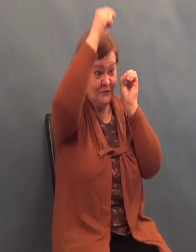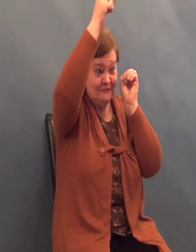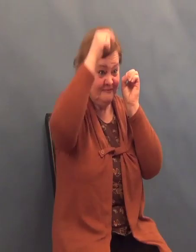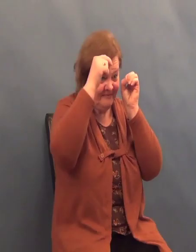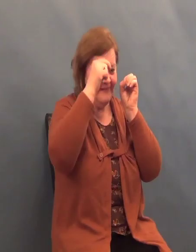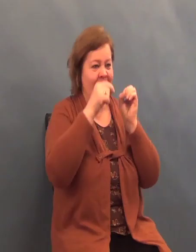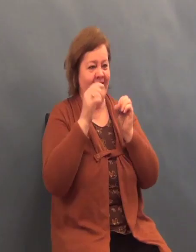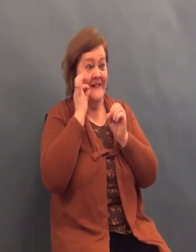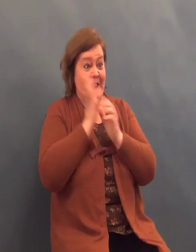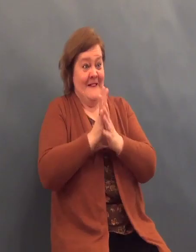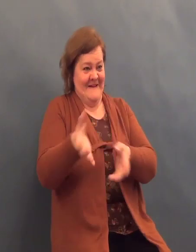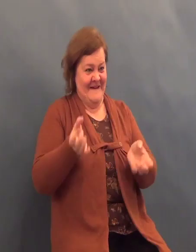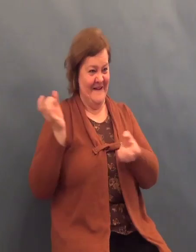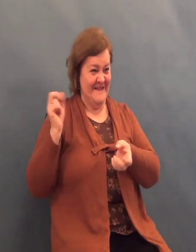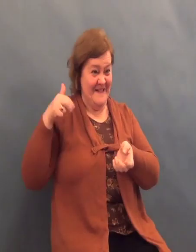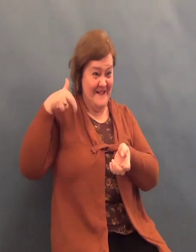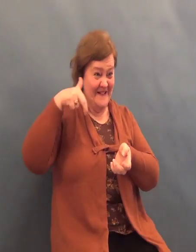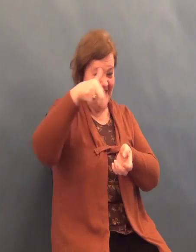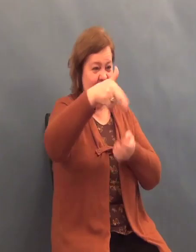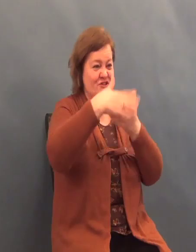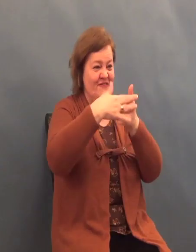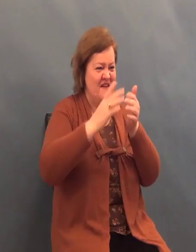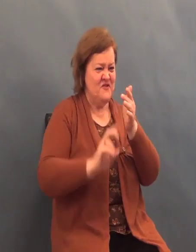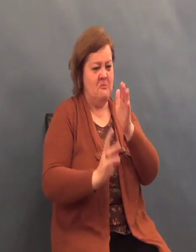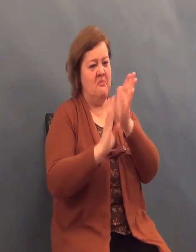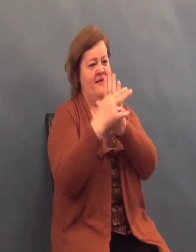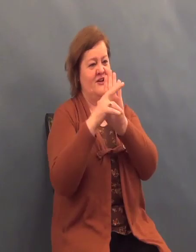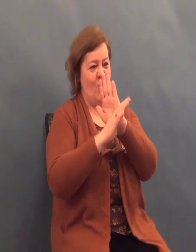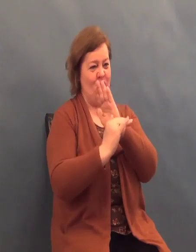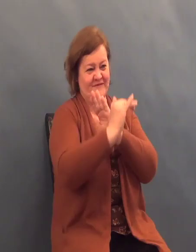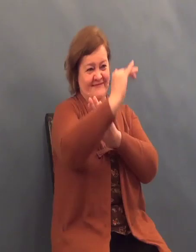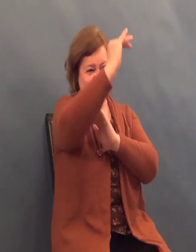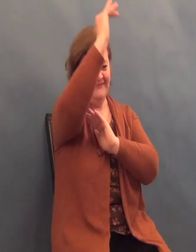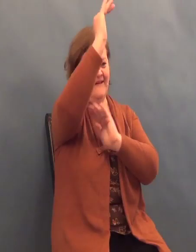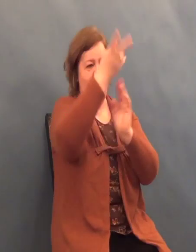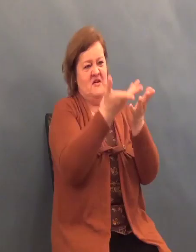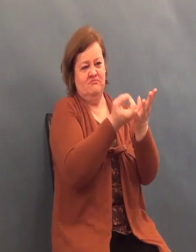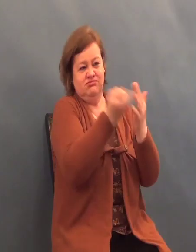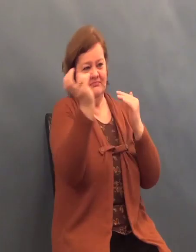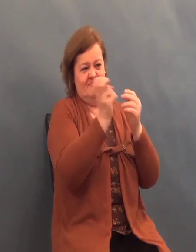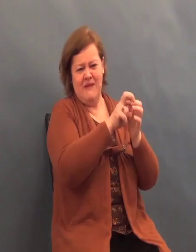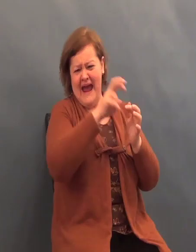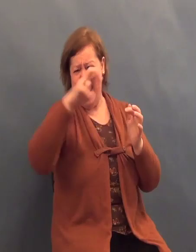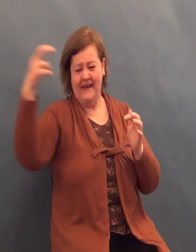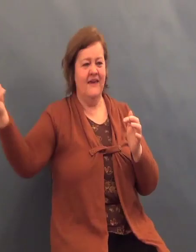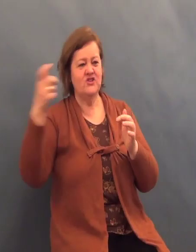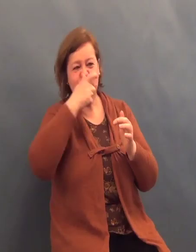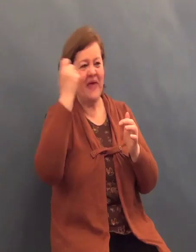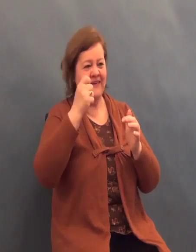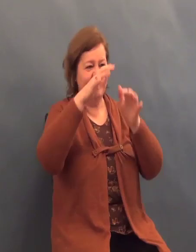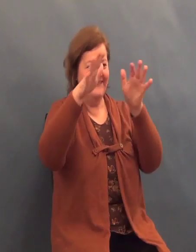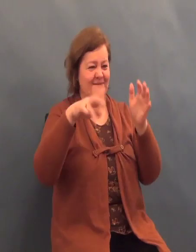Kot zadowolony, biegnie do drzwi, wchodzi po schodach, ale zostaje wyrzucony i upada na śmietnik.